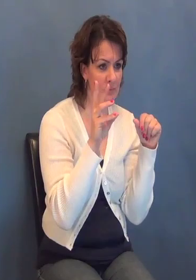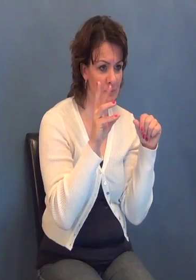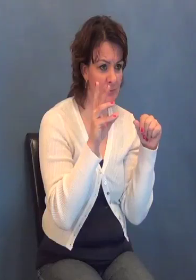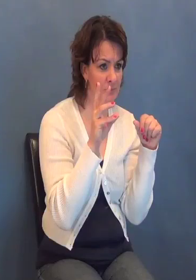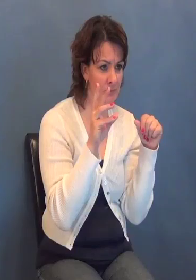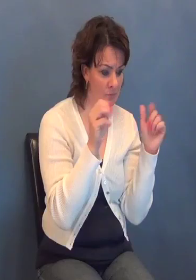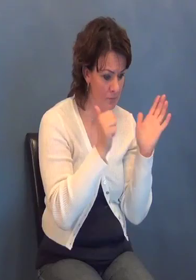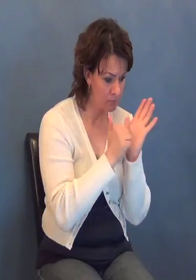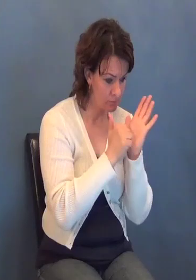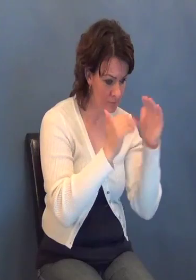Tak, wtorek.